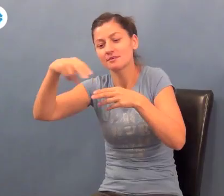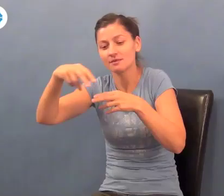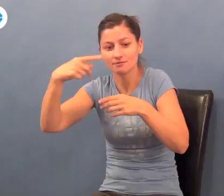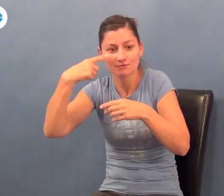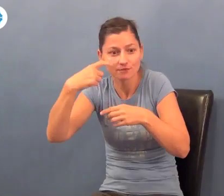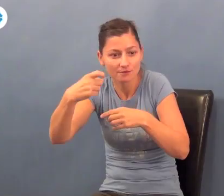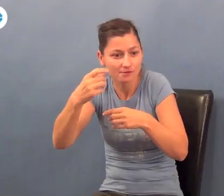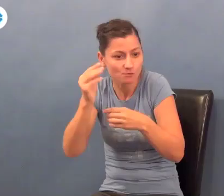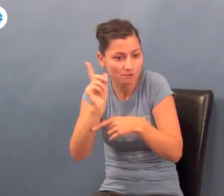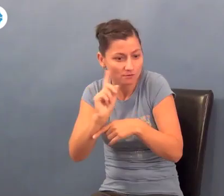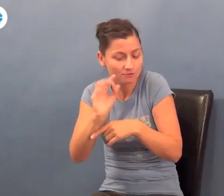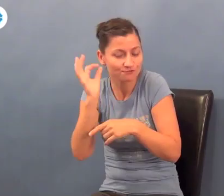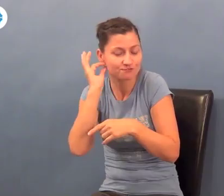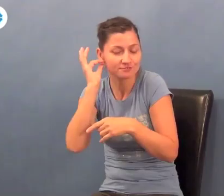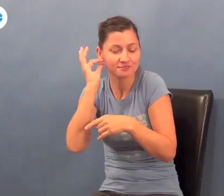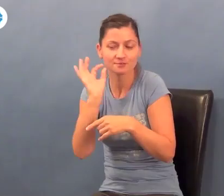Zauważył młodą dziewczynę, spodobała mu się.